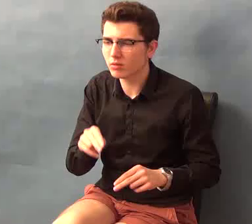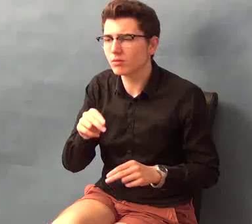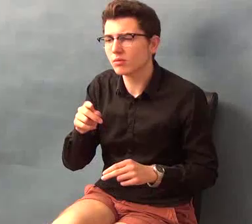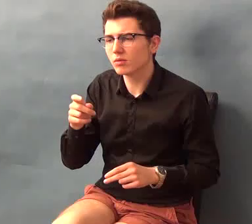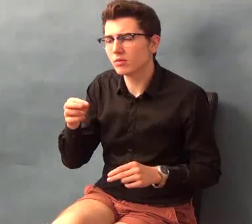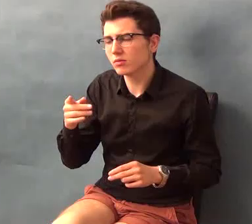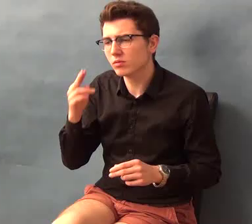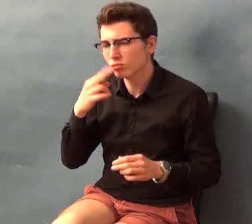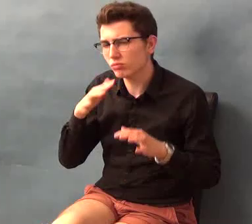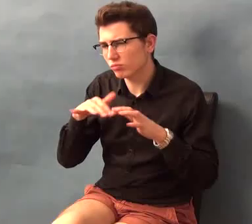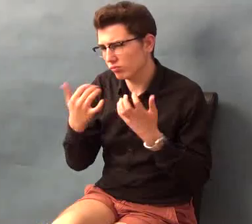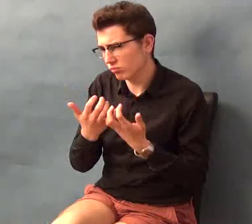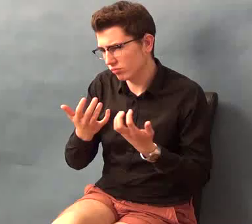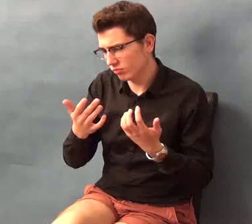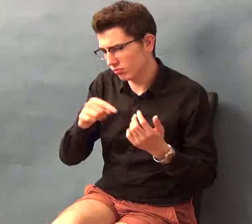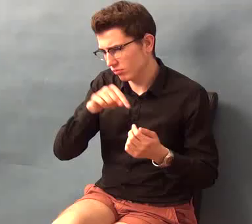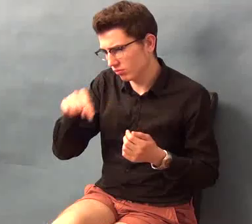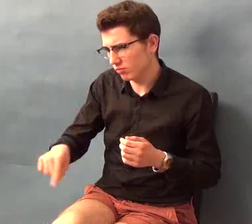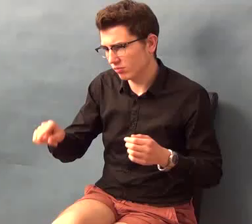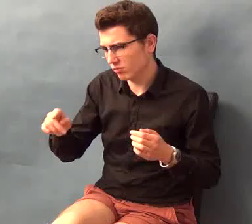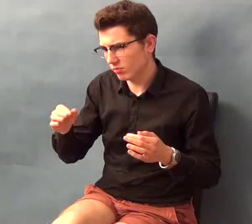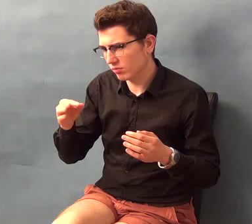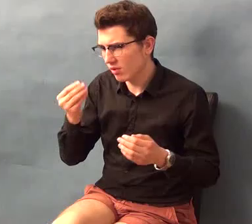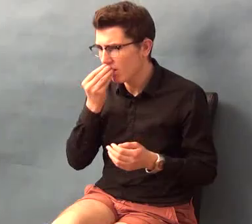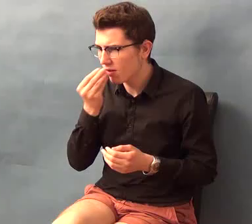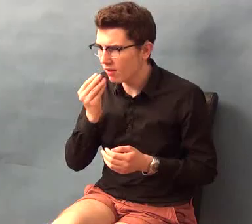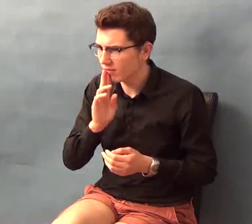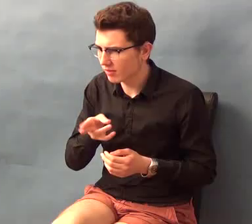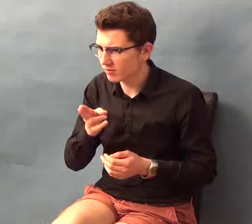Grupa Głuchych zeszła na dół, żeby zjeść kolację.